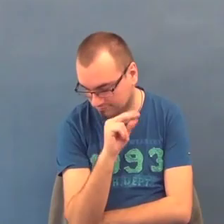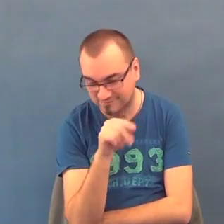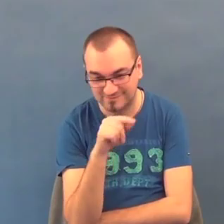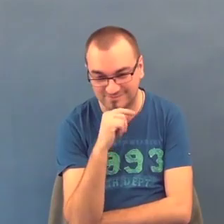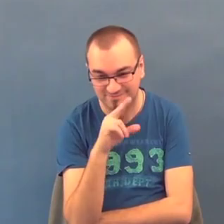Poniedziałek.